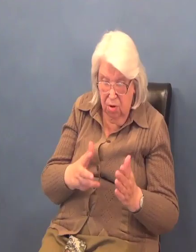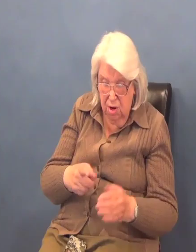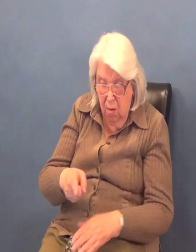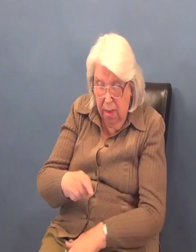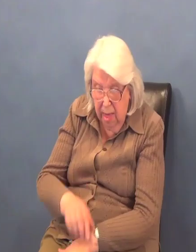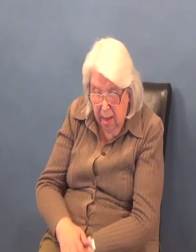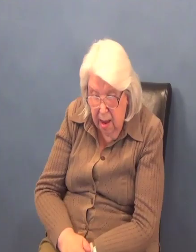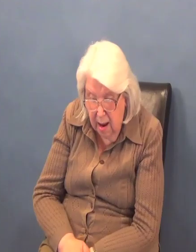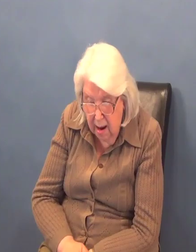Ósmego poniedziałek?